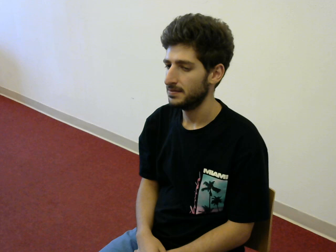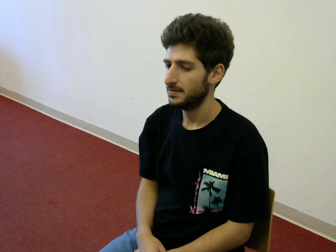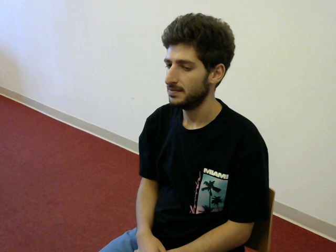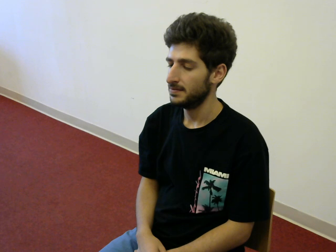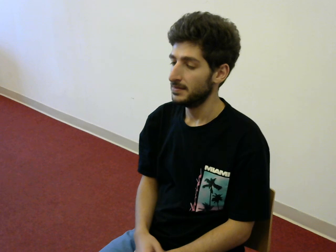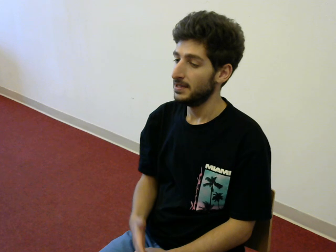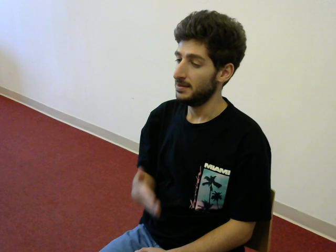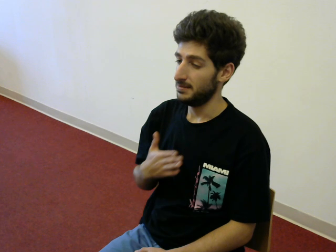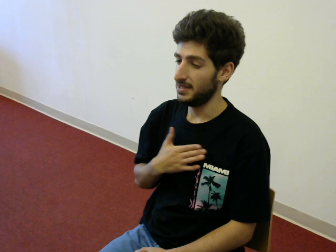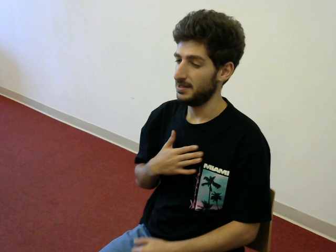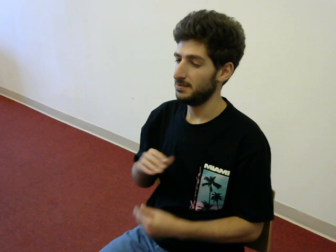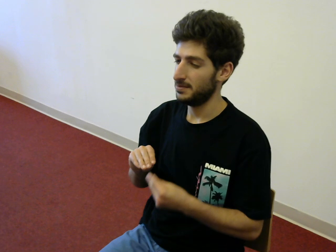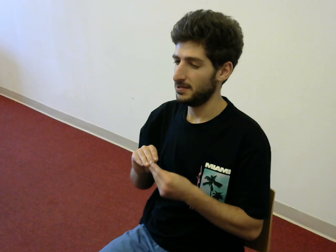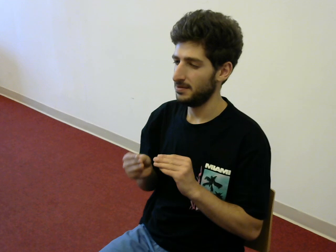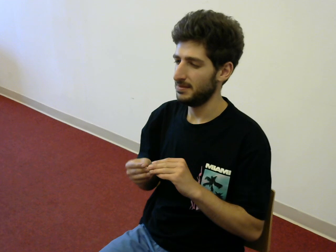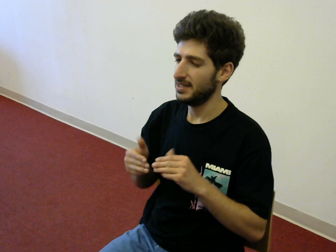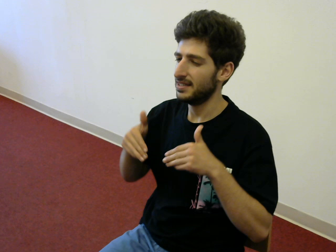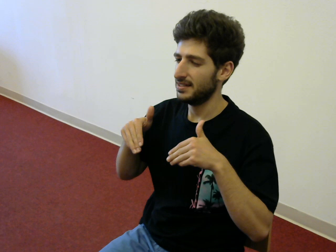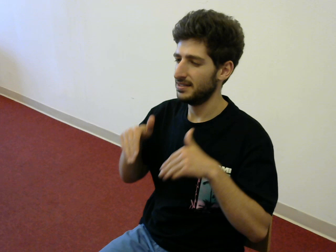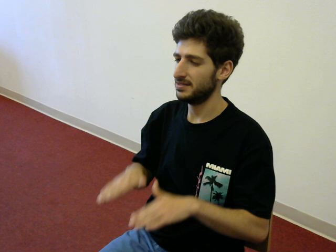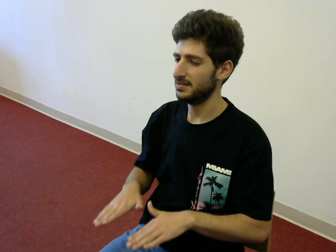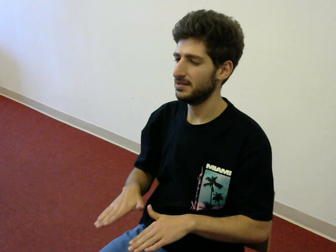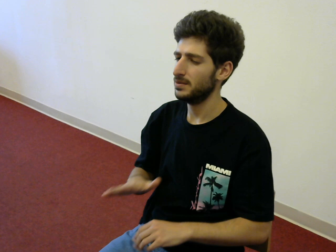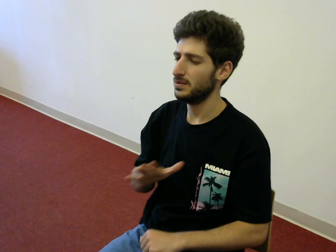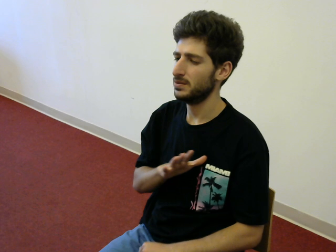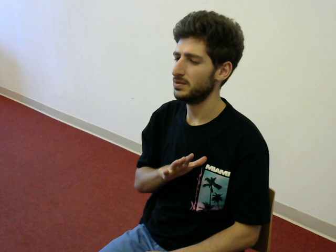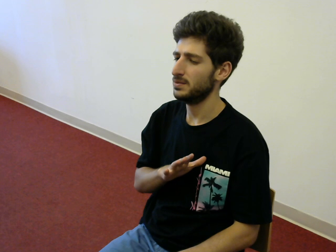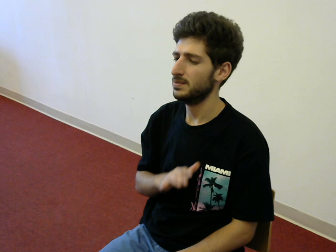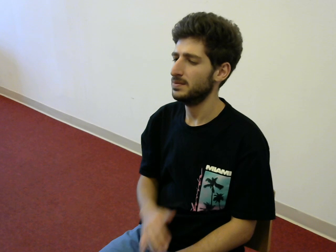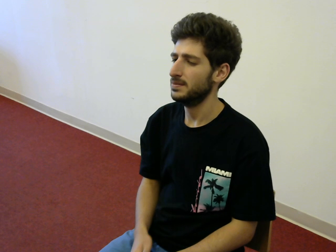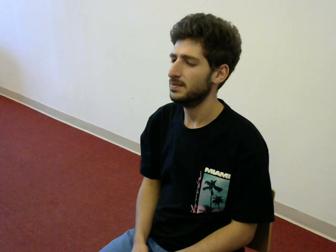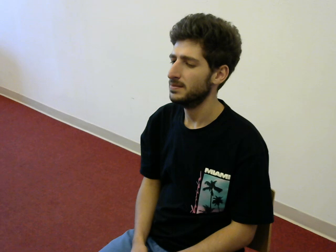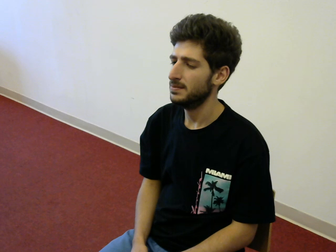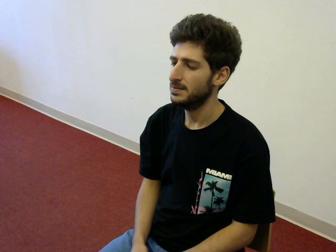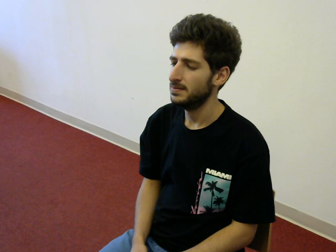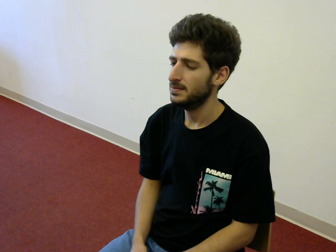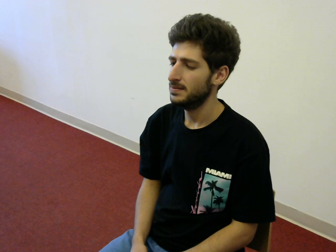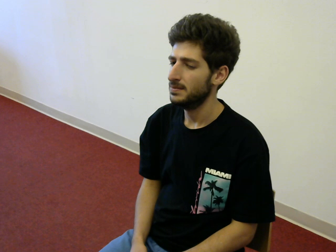Mənim problemim həll olundu